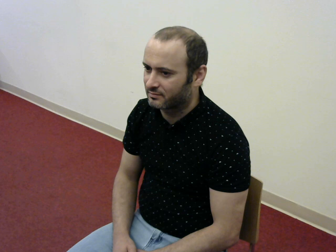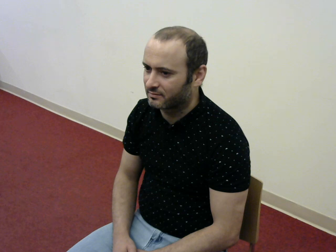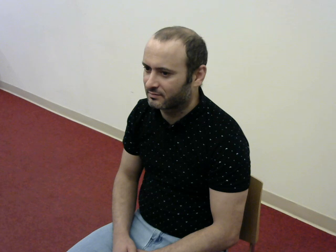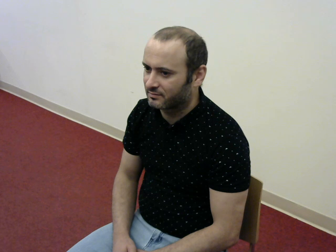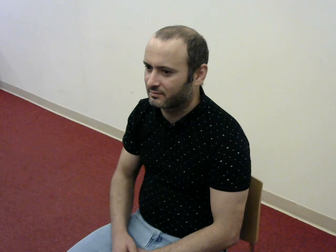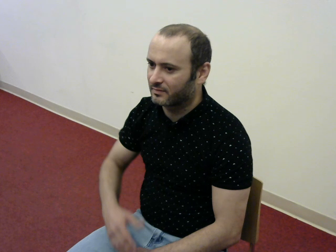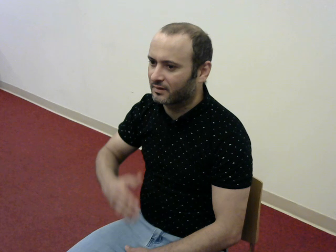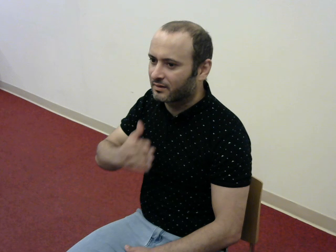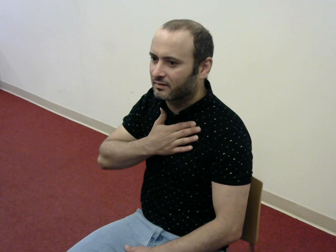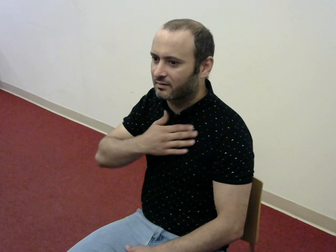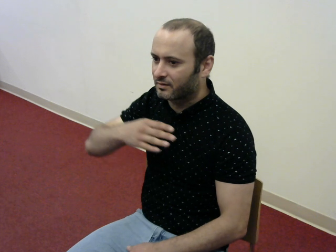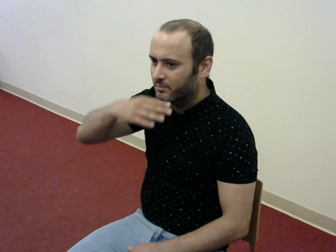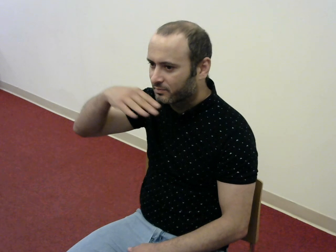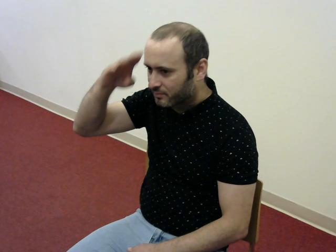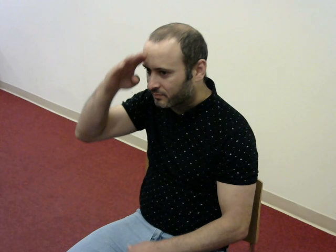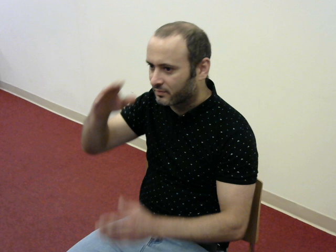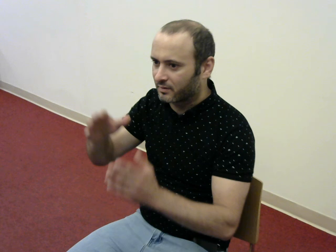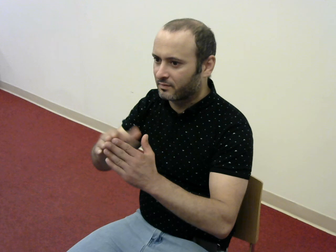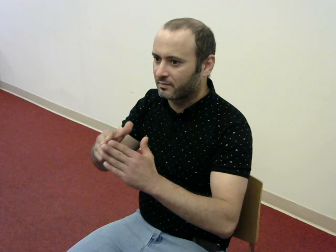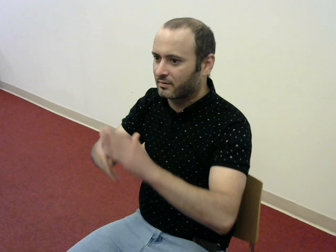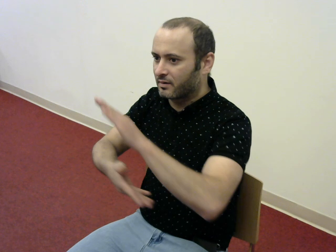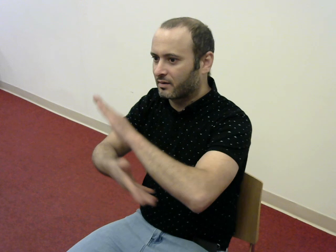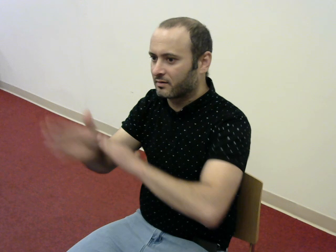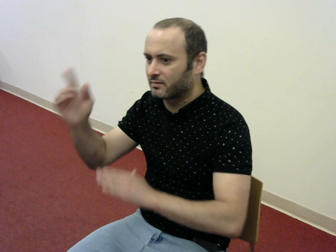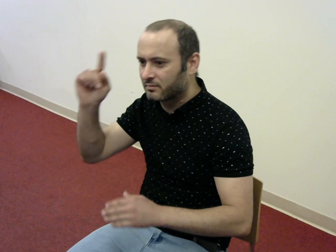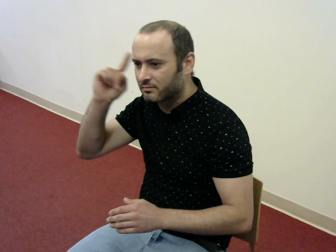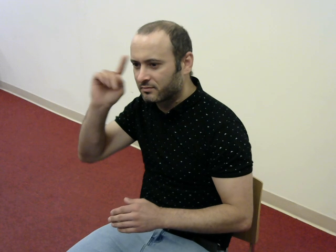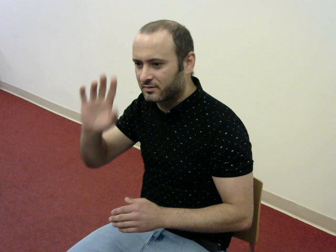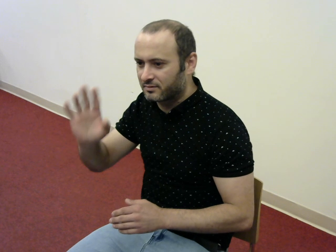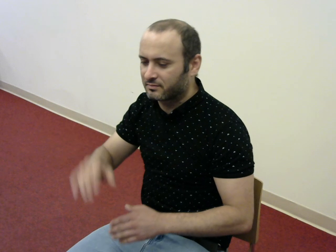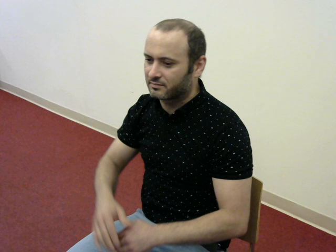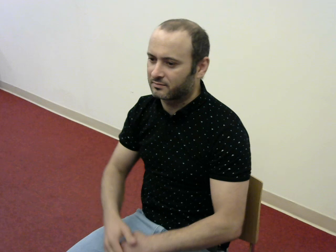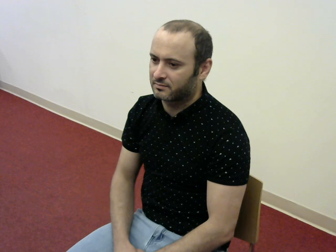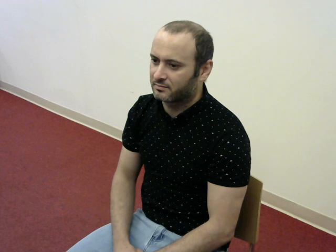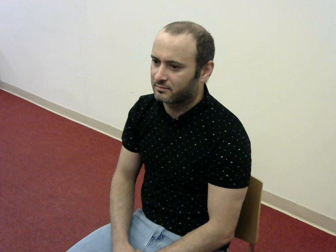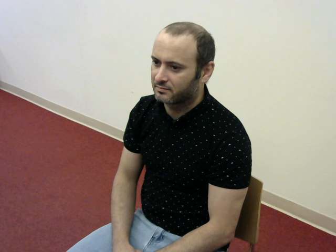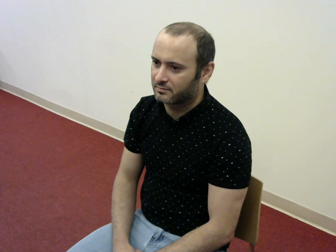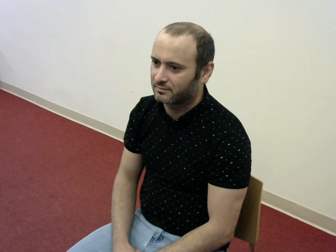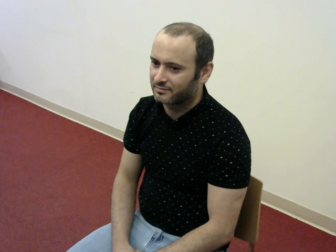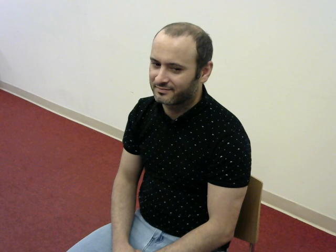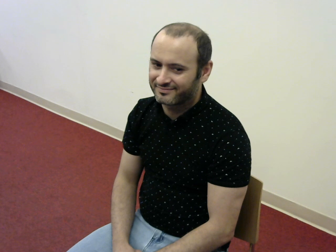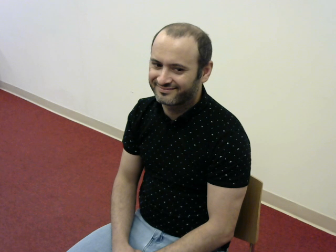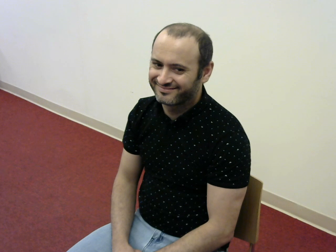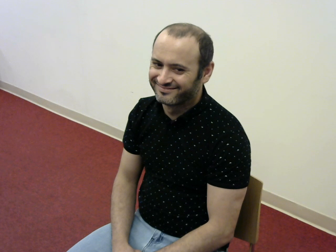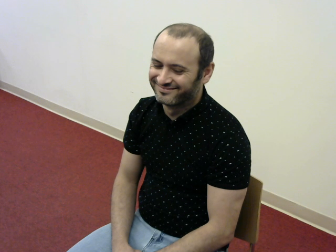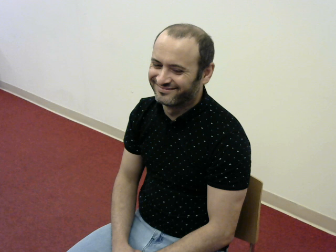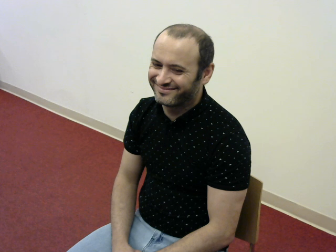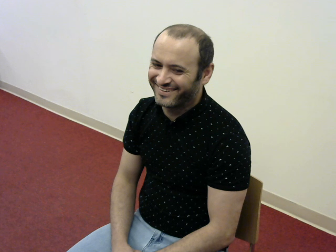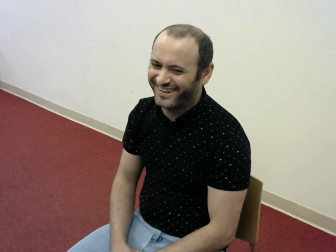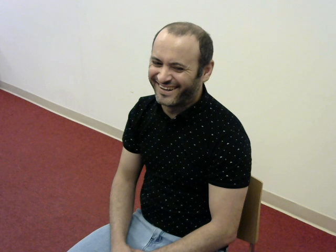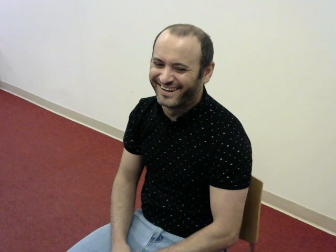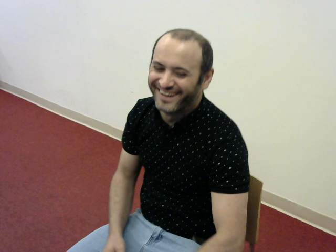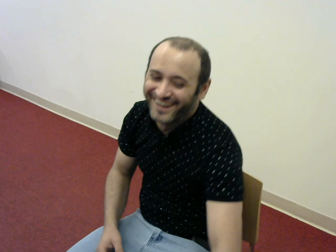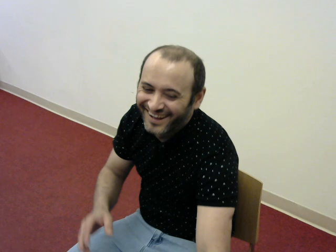Mənim atam evdən çıxa bilmir